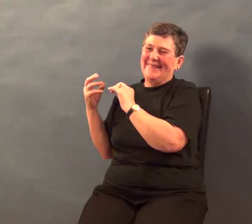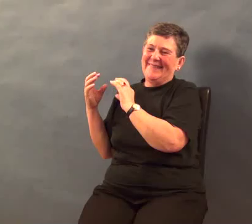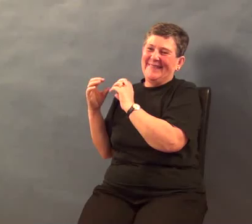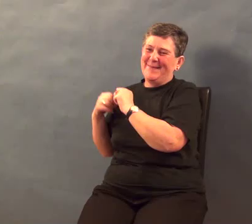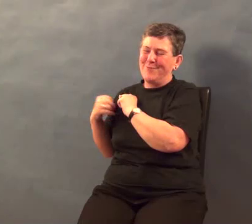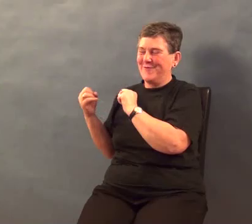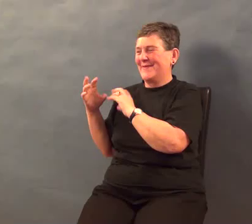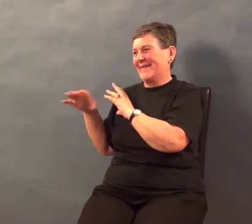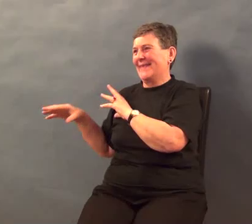Bomba wybuchła i wszystko się rozleciało.